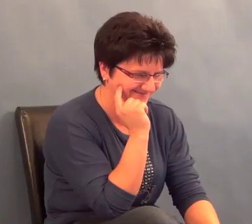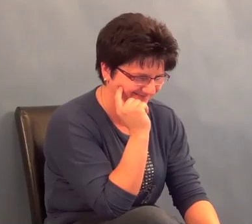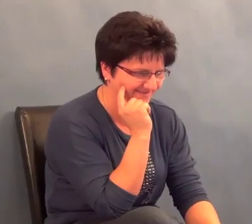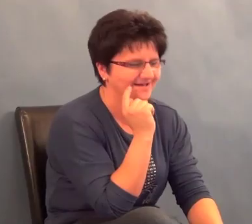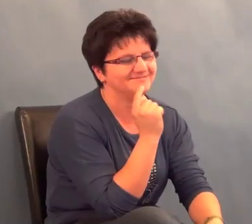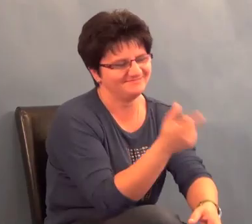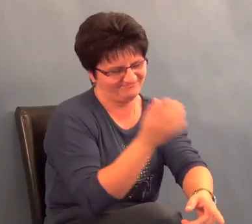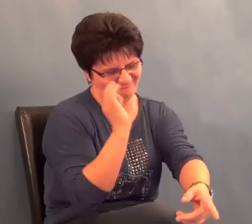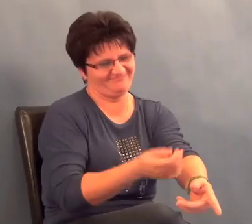Zgadza się.